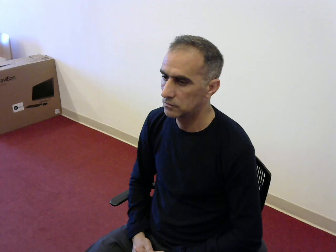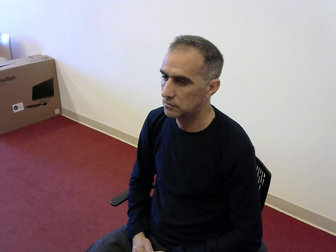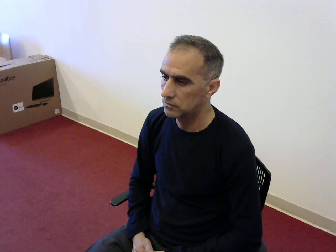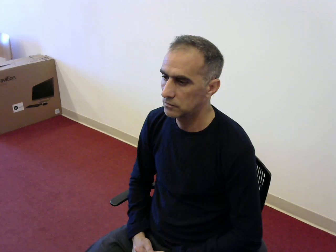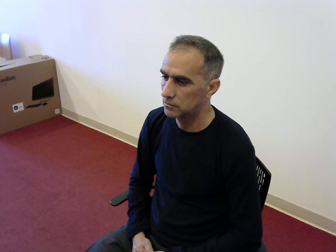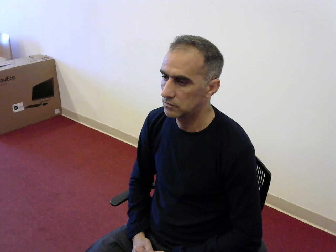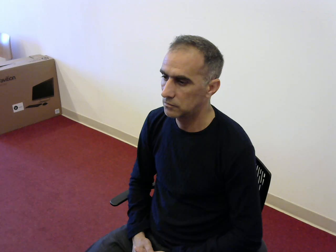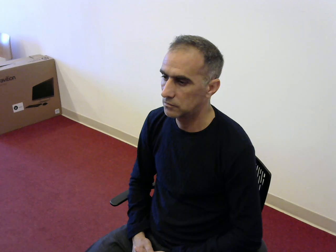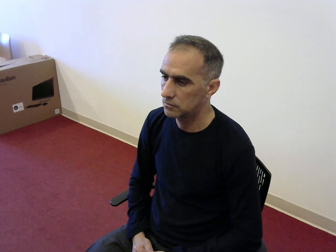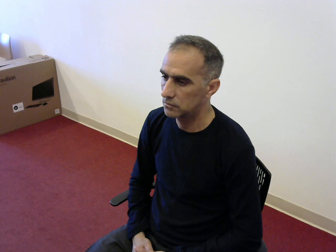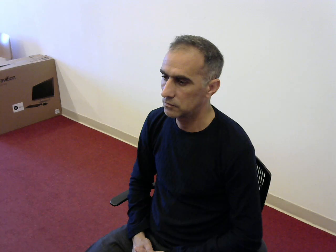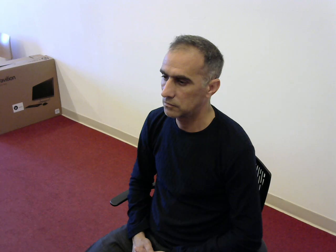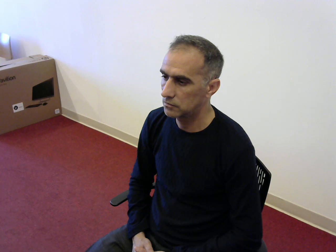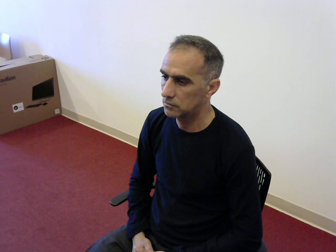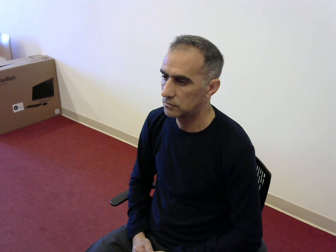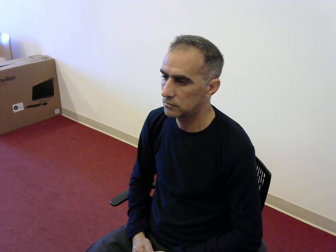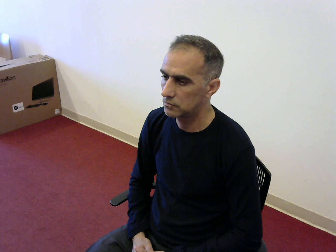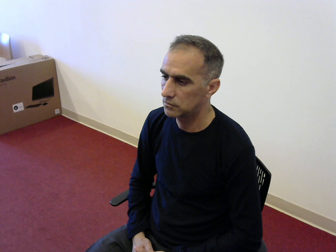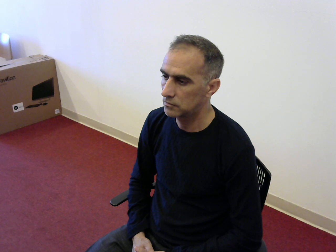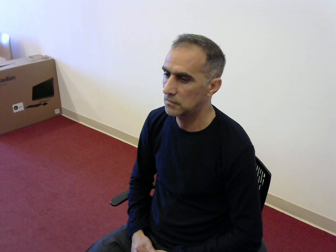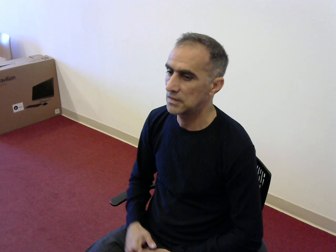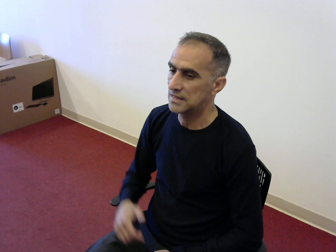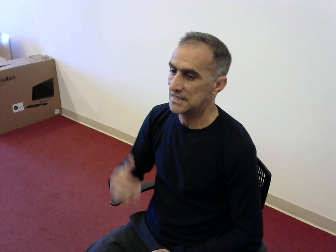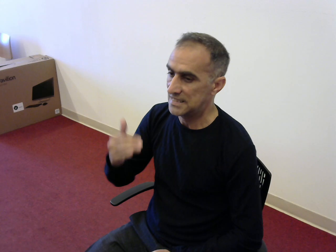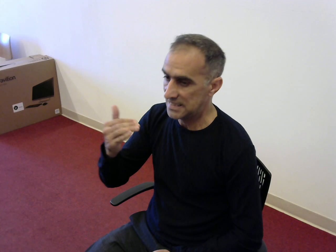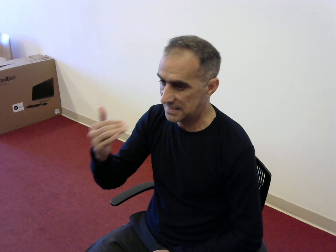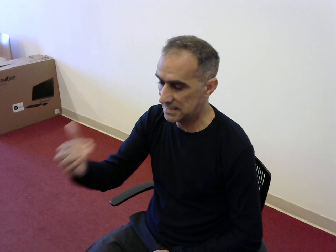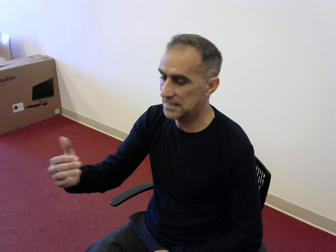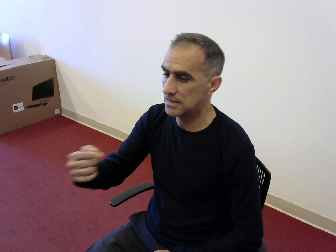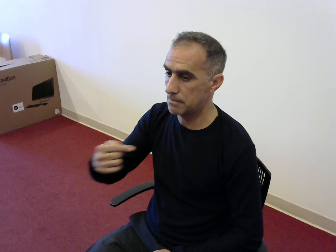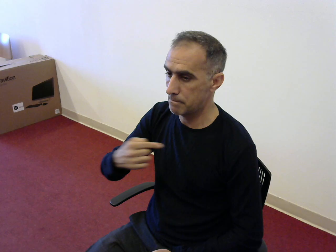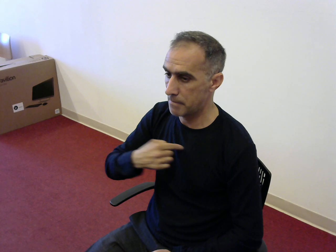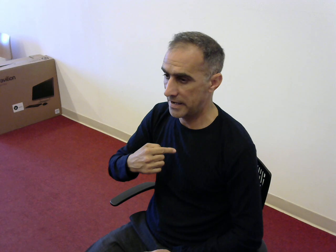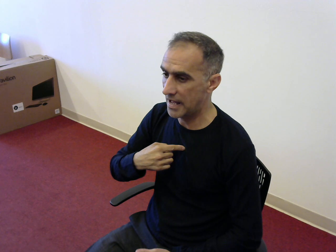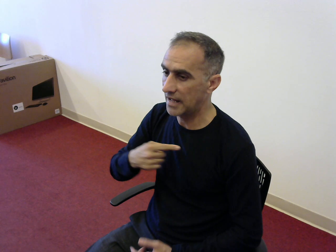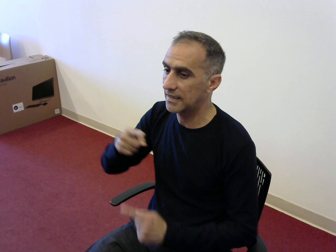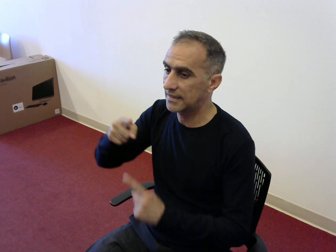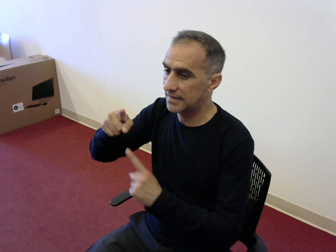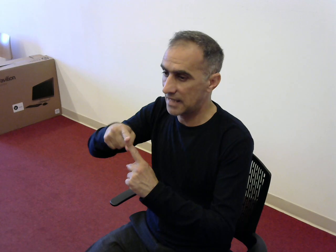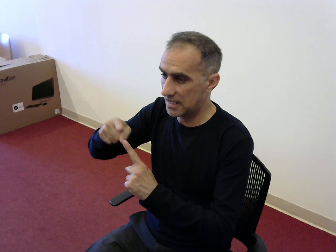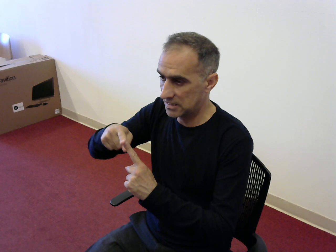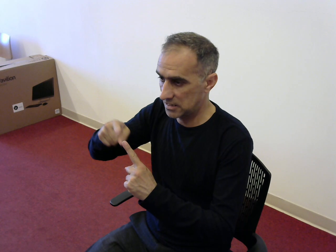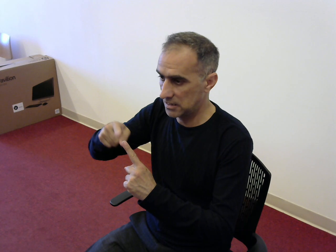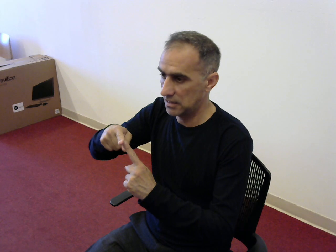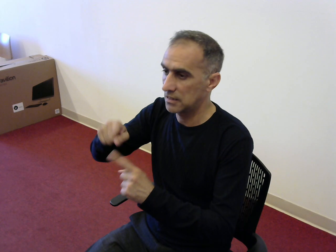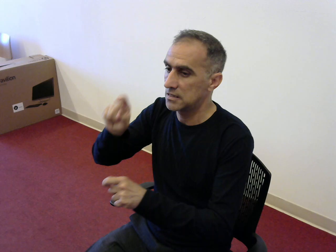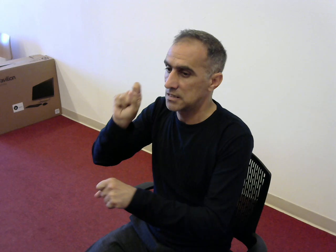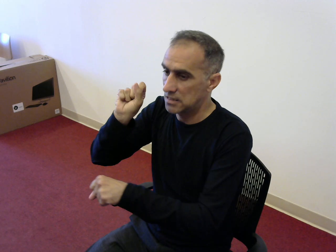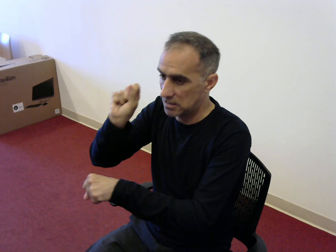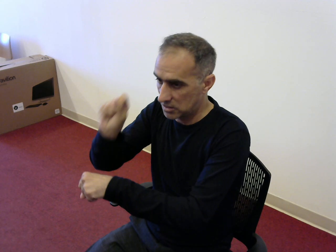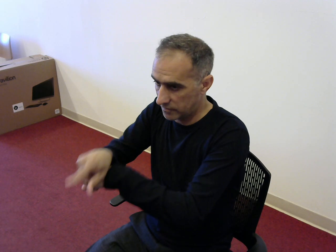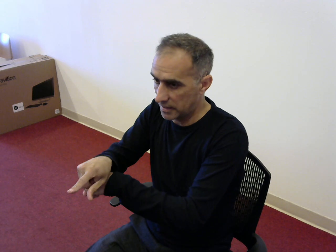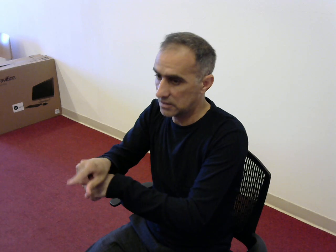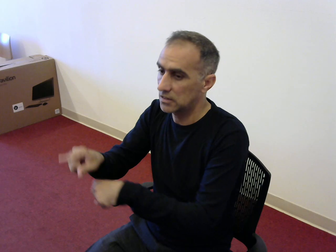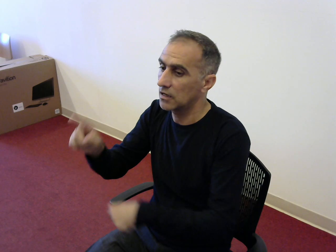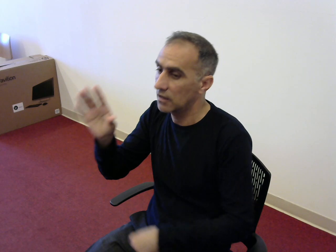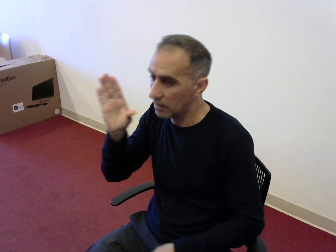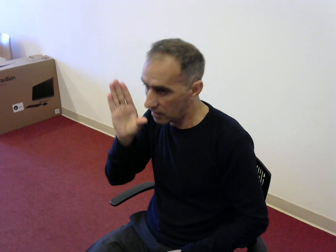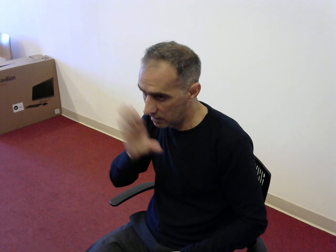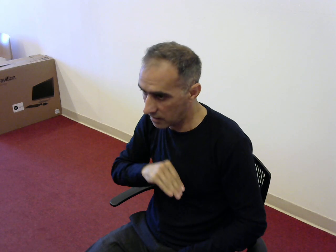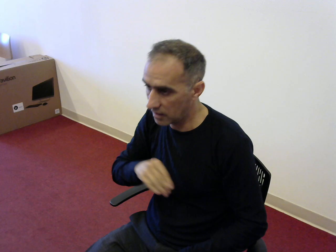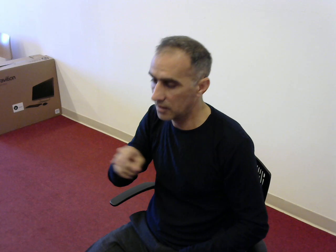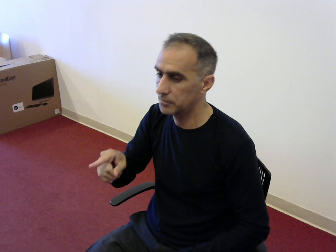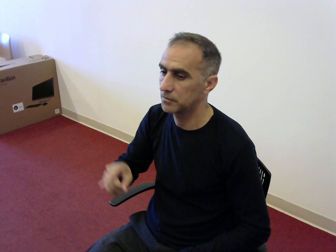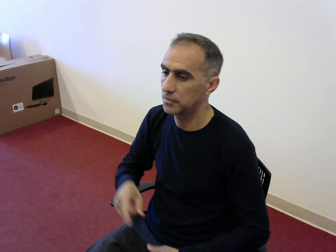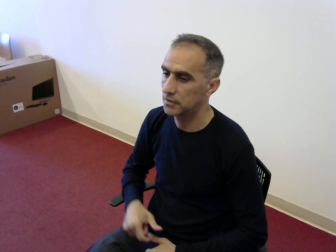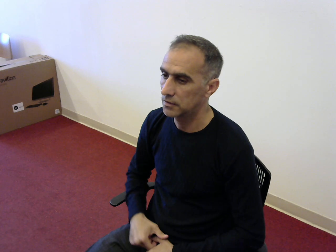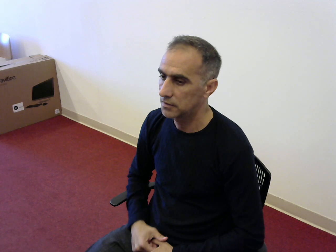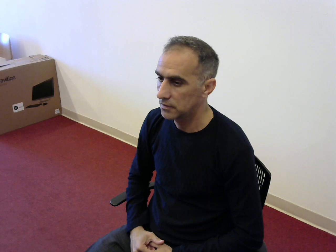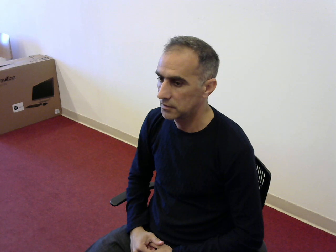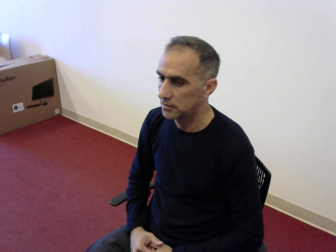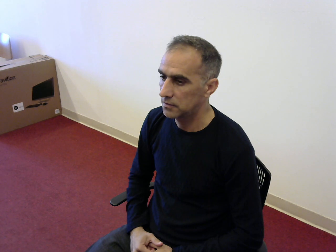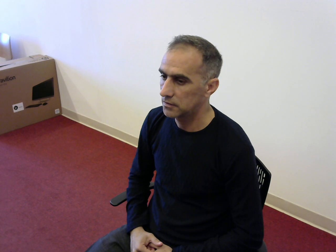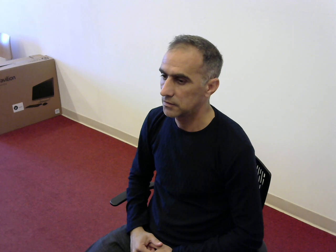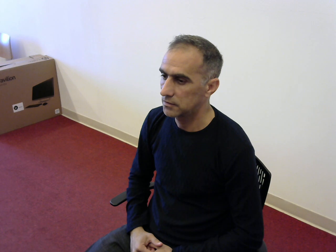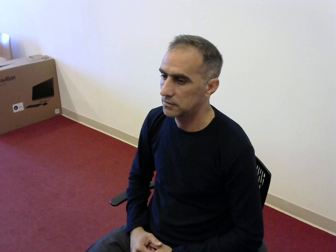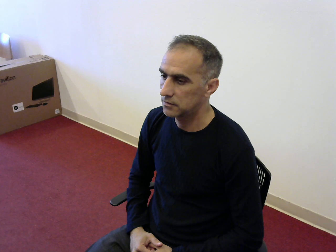Siz mənə taksi sifariş edə bilərsinizmi?